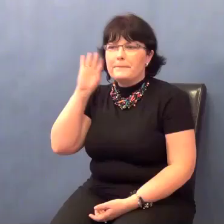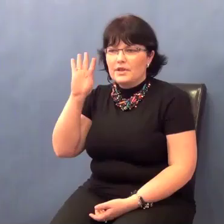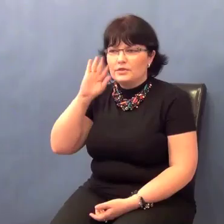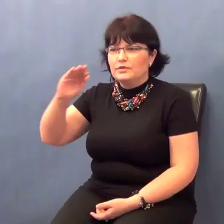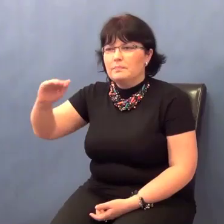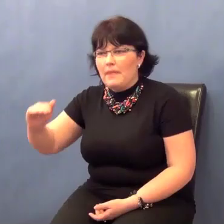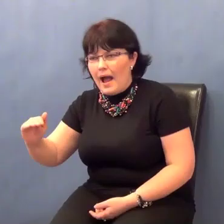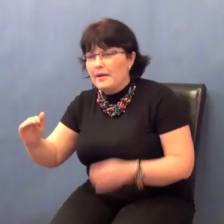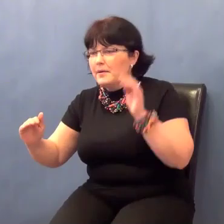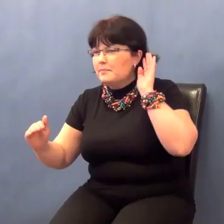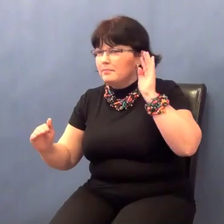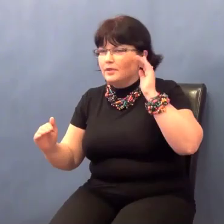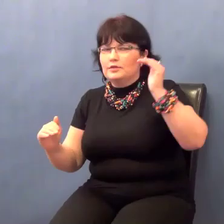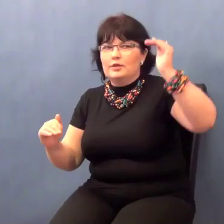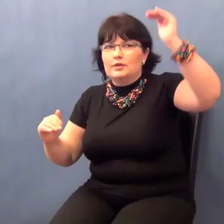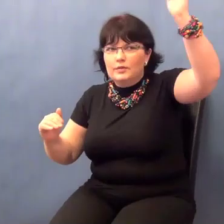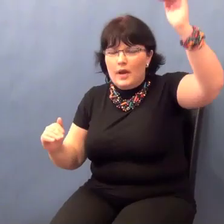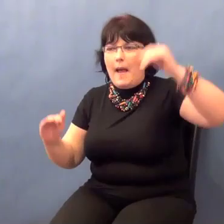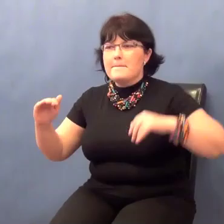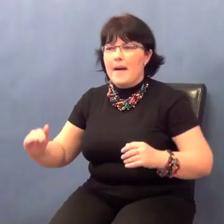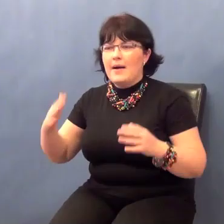Są dwa misie - mały i duży.